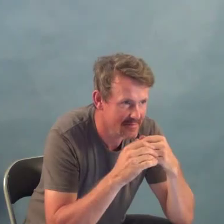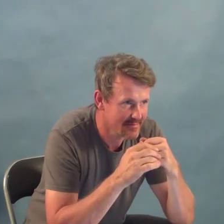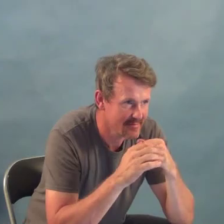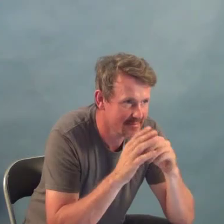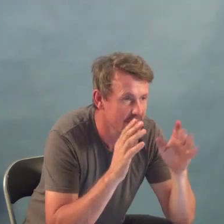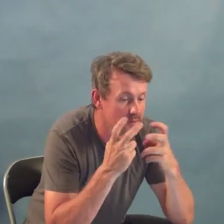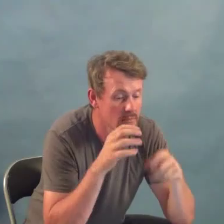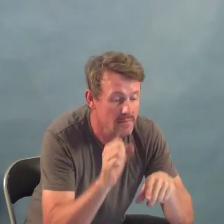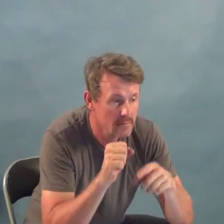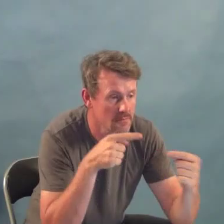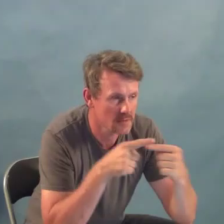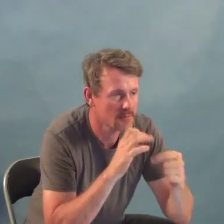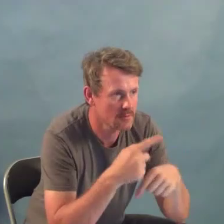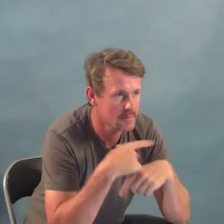Poszukaj i wybierz coś, zobaczymy, czy nam pasuje.